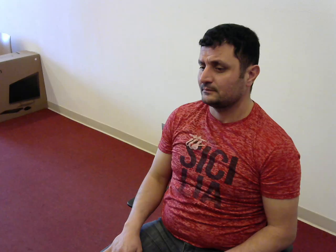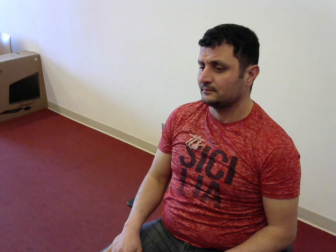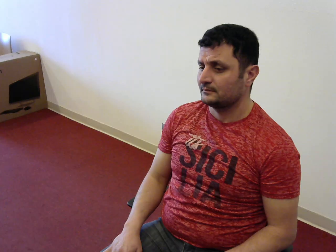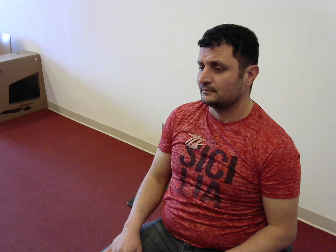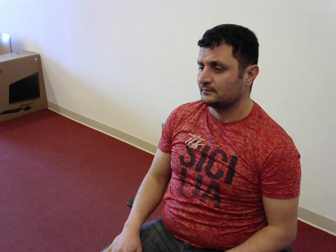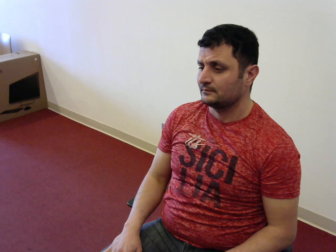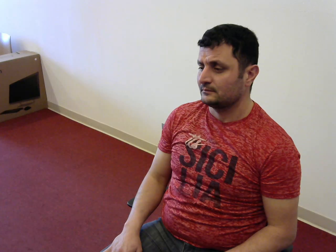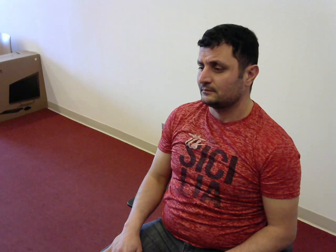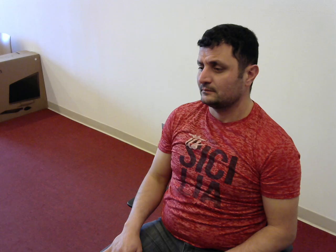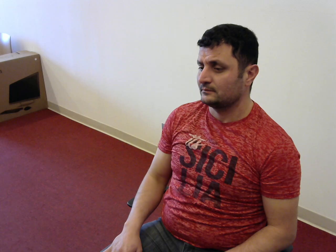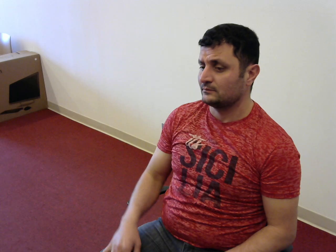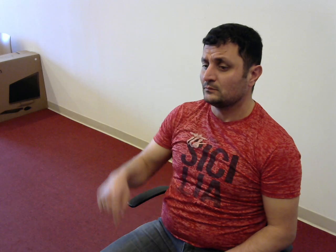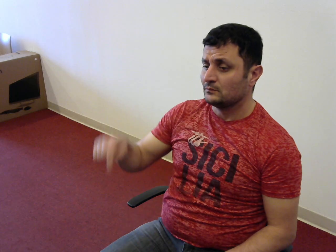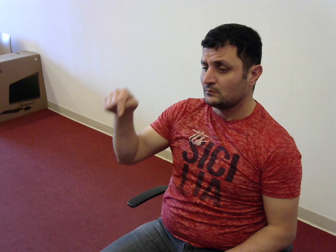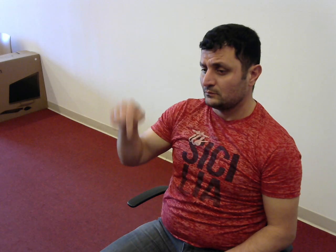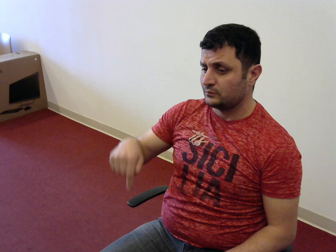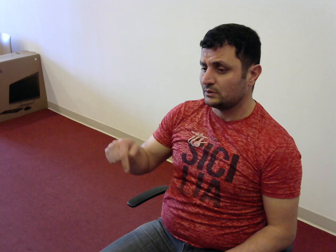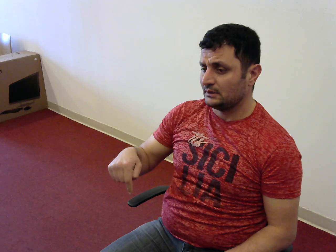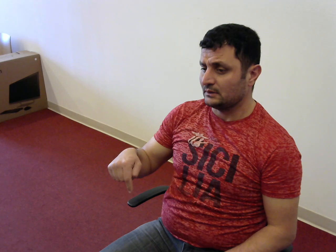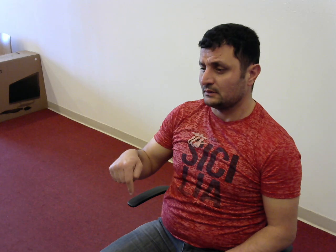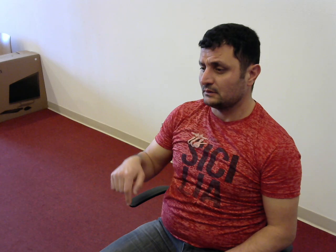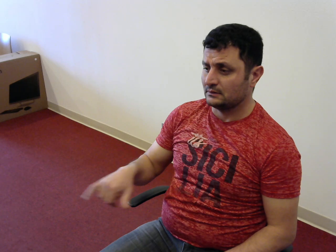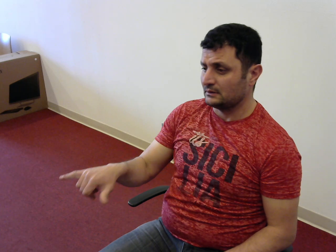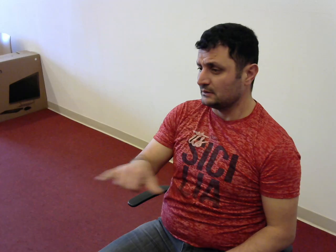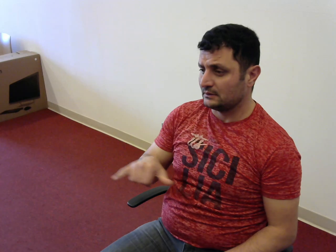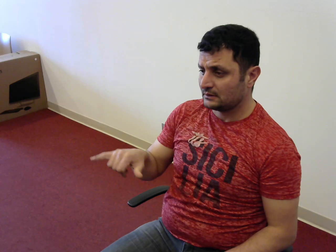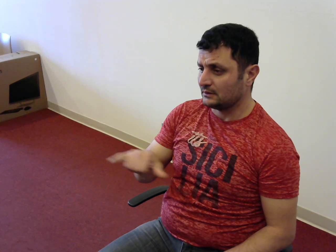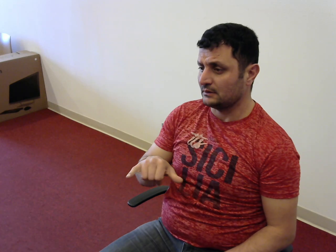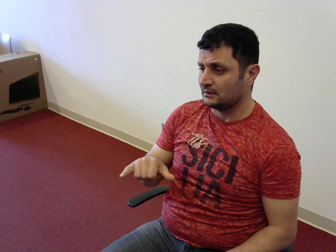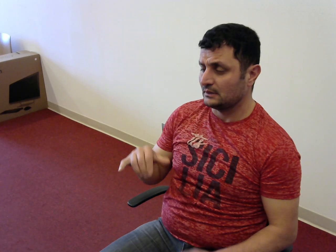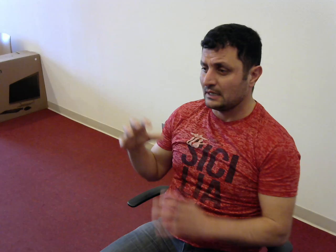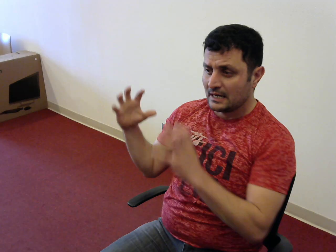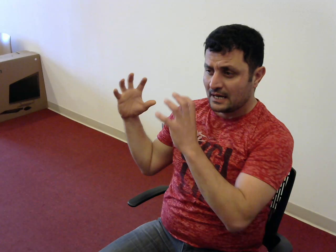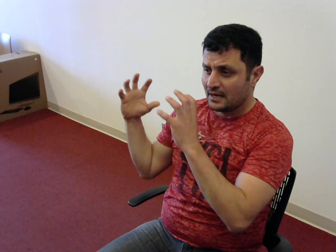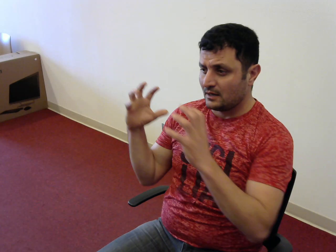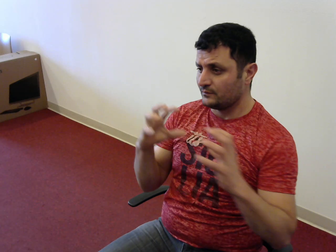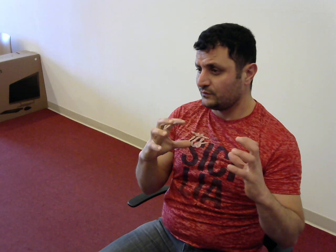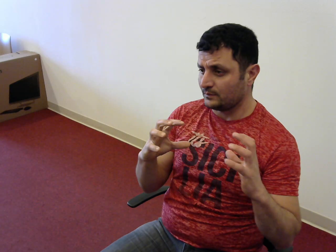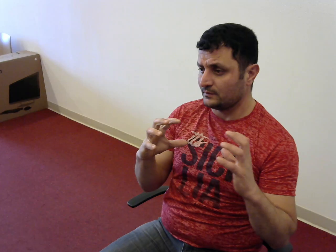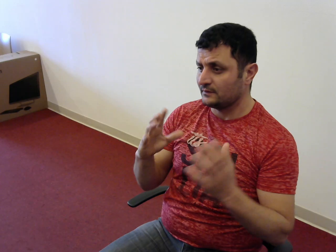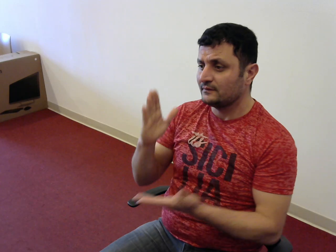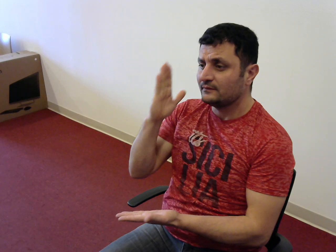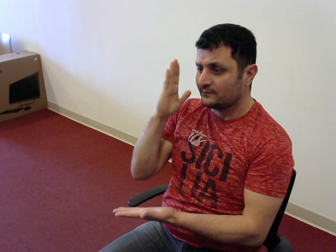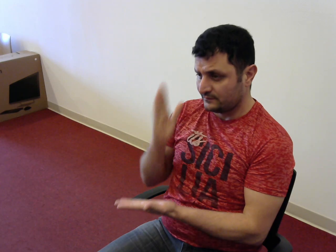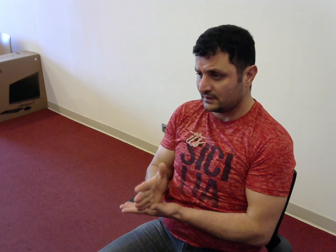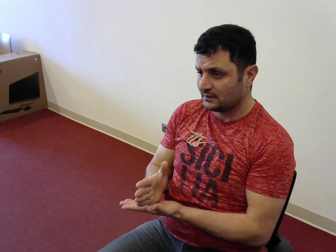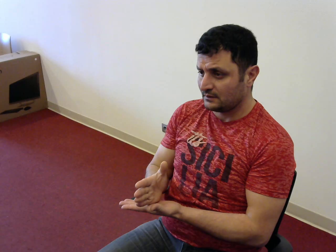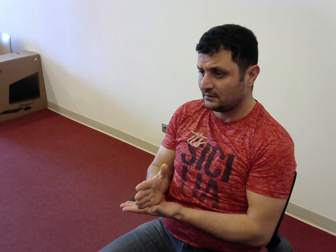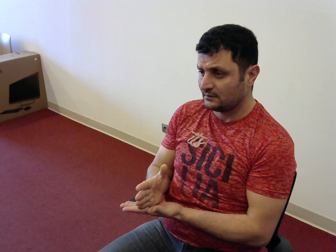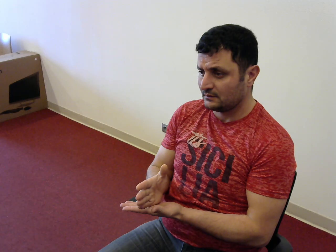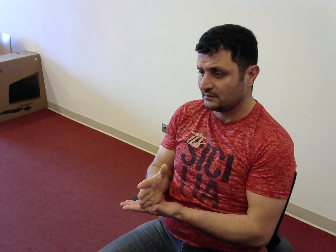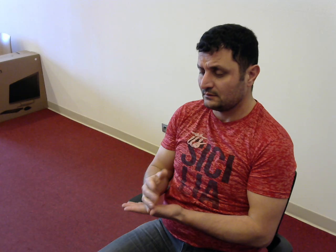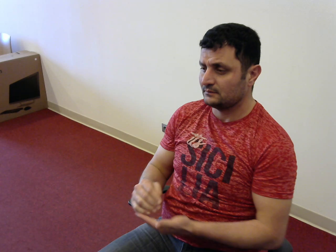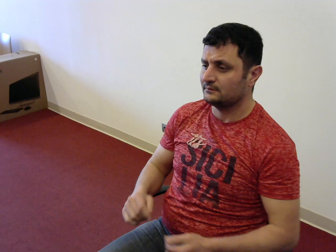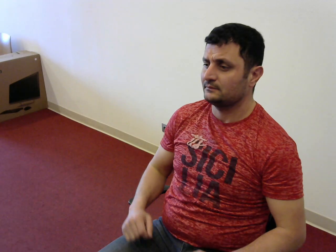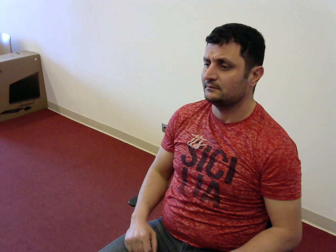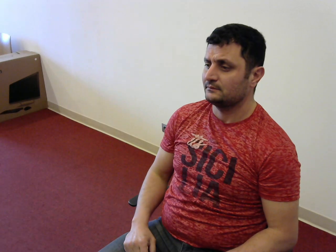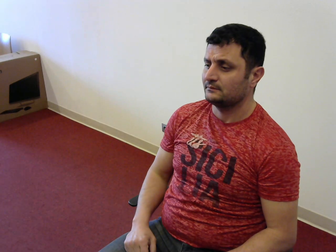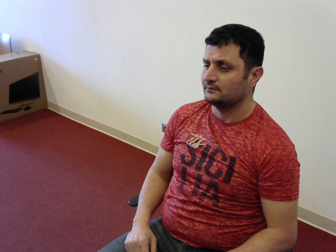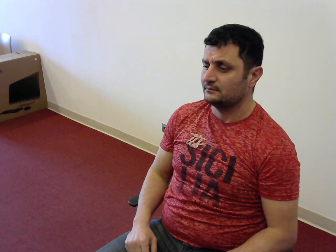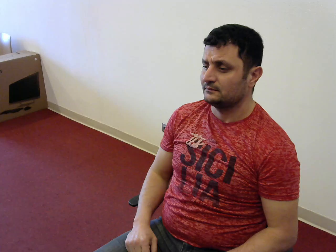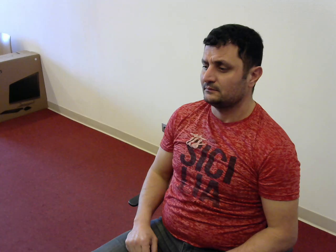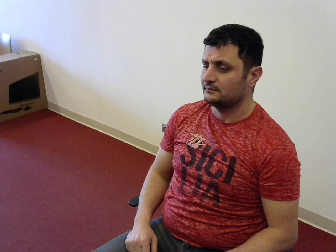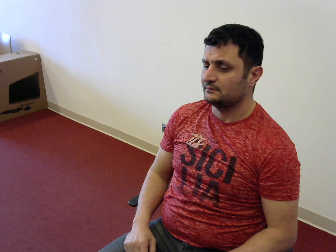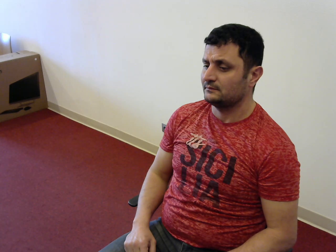Burda harda avtobus var?